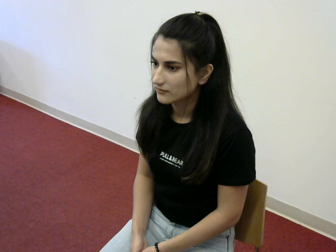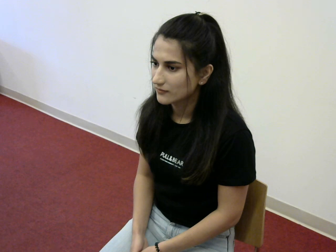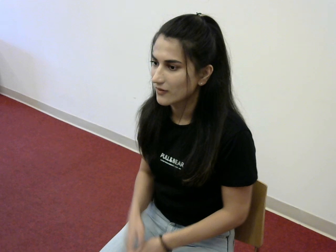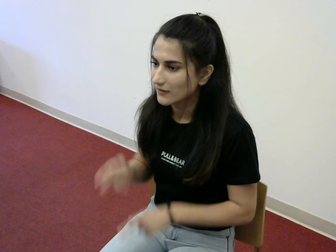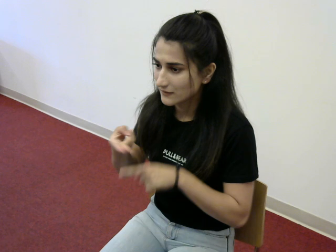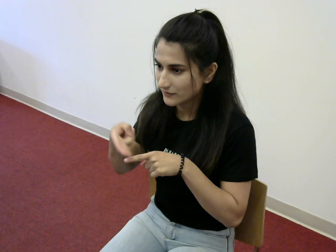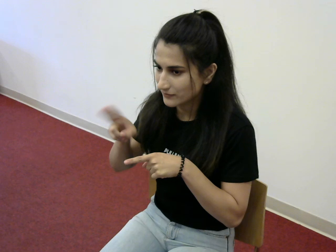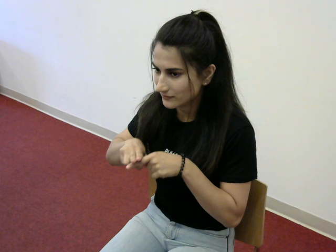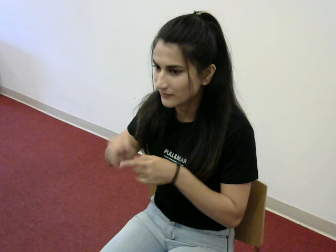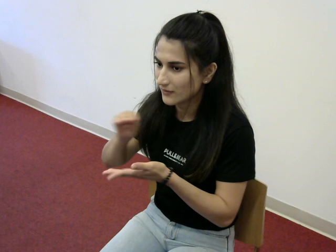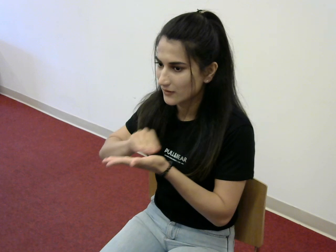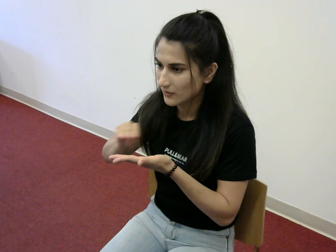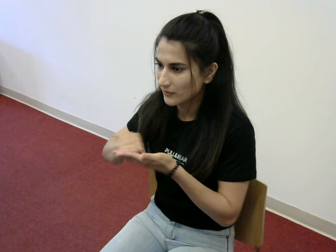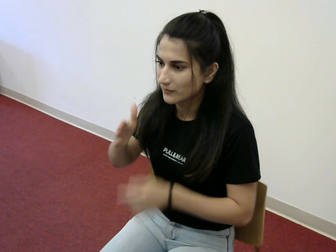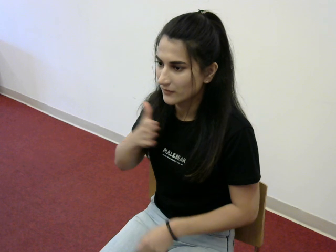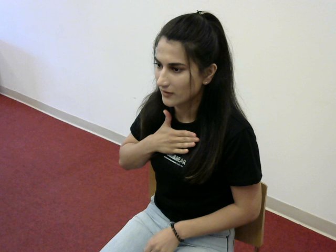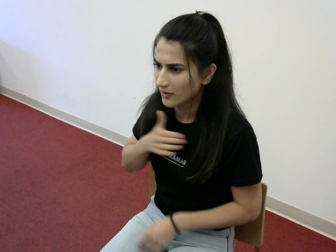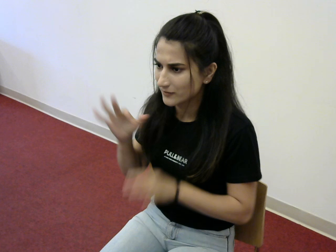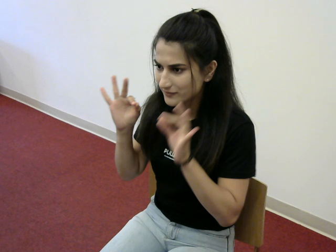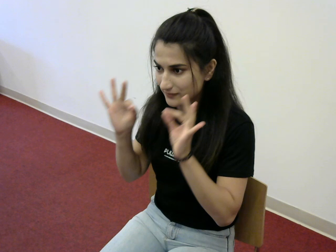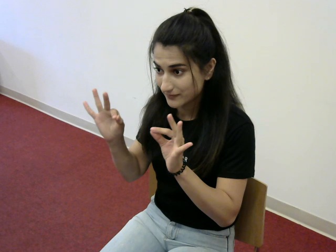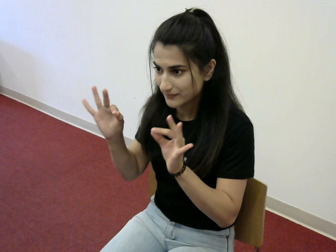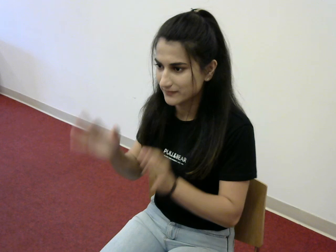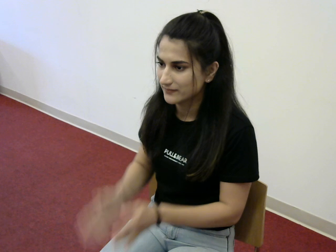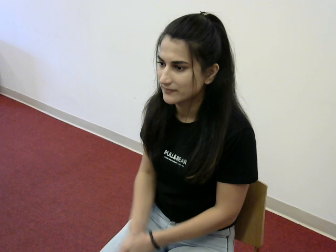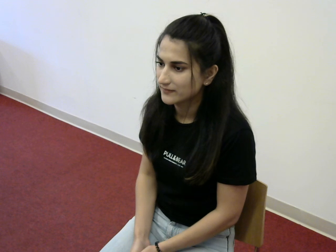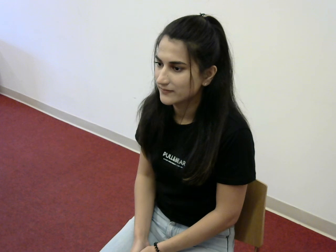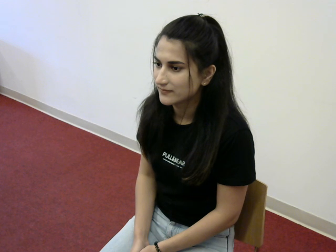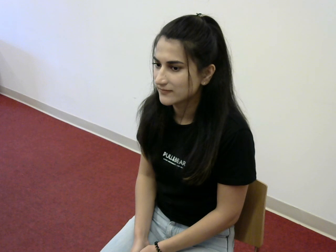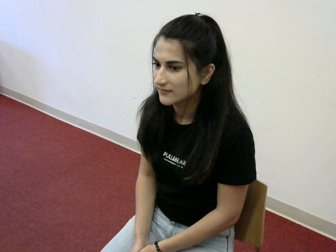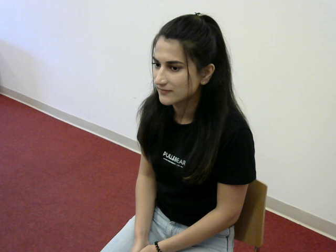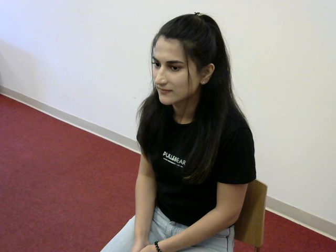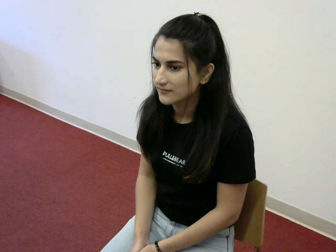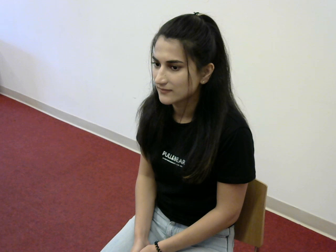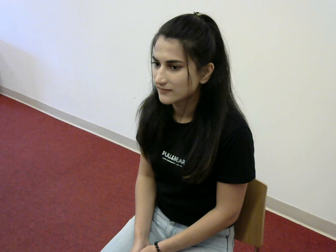Bu yazılar mənə aiddir